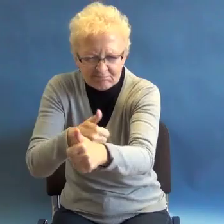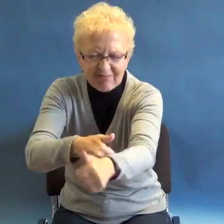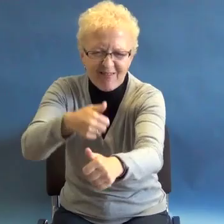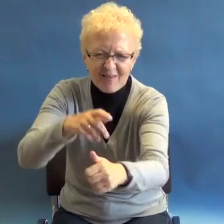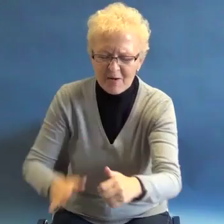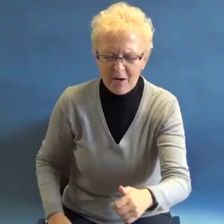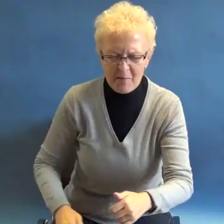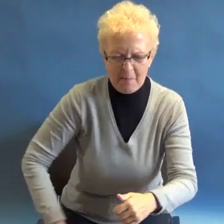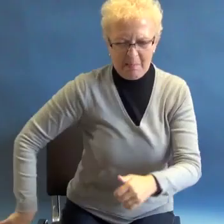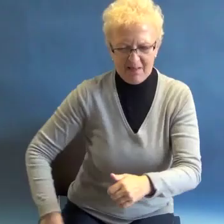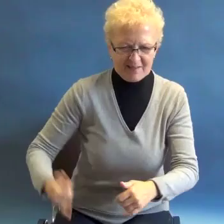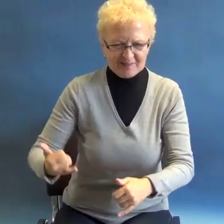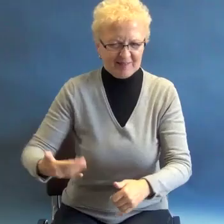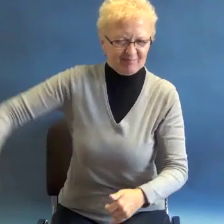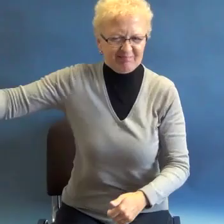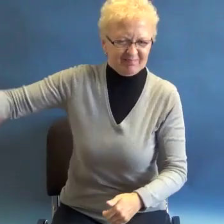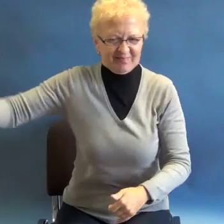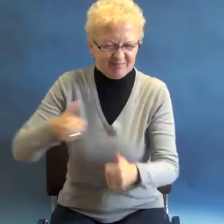Chaplin cały czas odgania dziecko